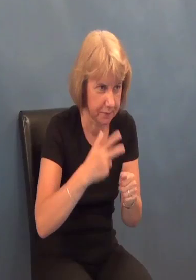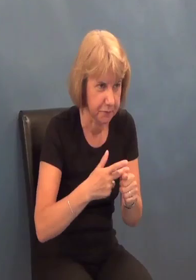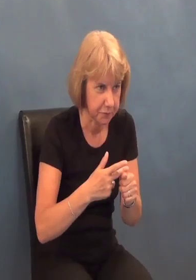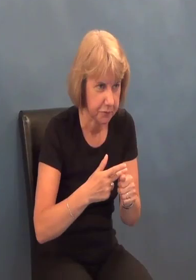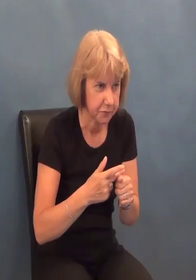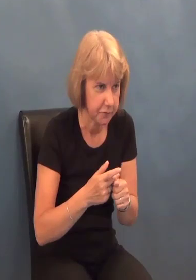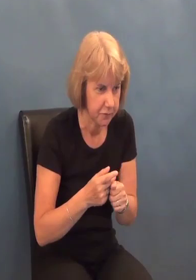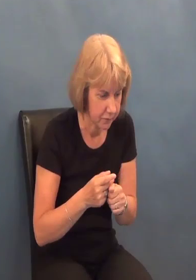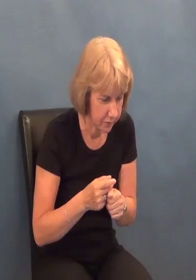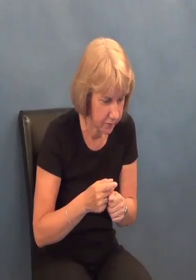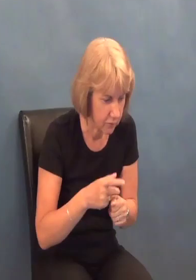Tak, czwarta trzydzieści.